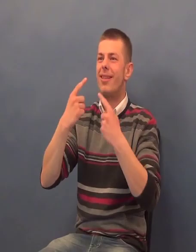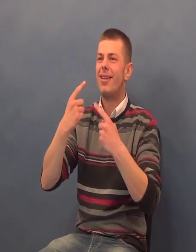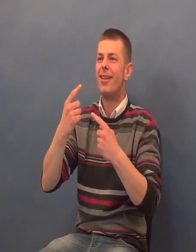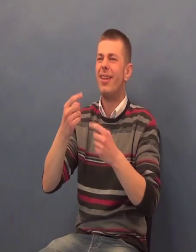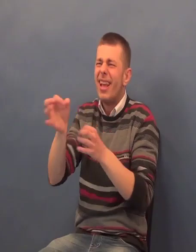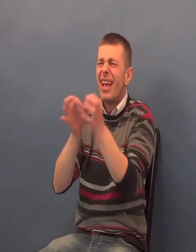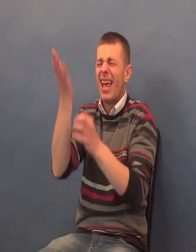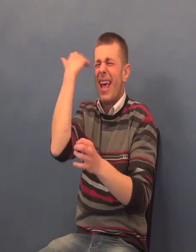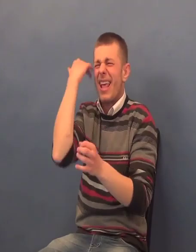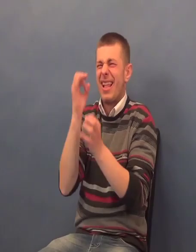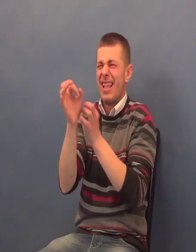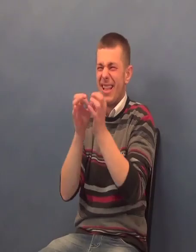Taka stara bajka.